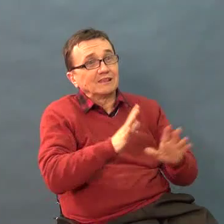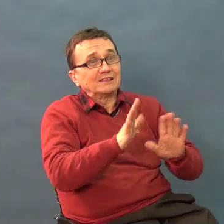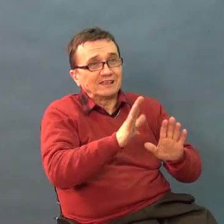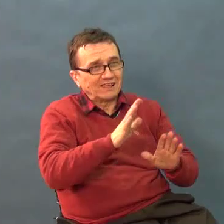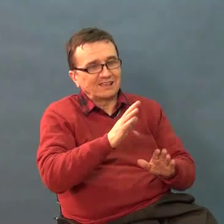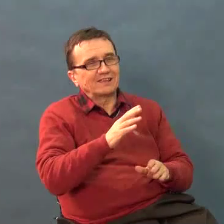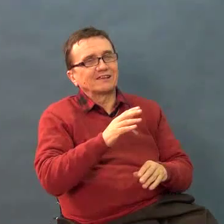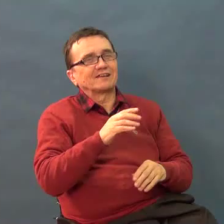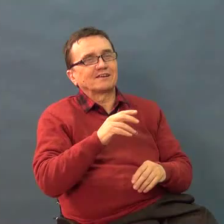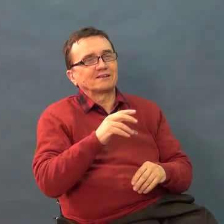Nie, nie!